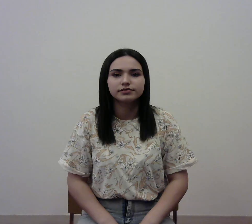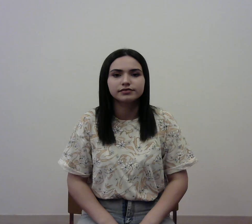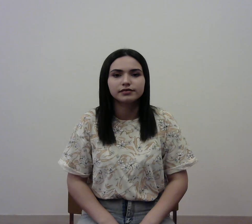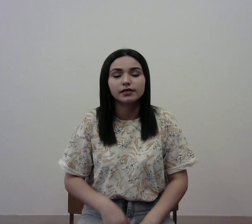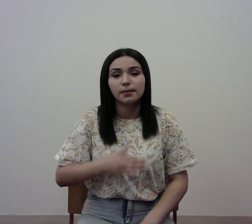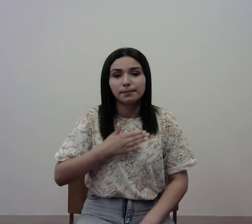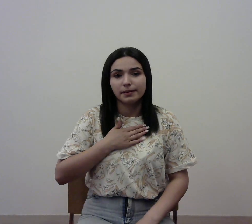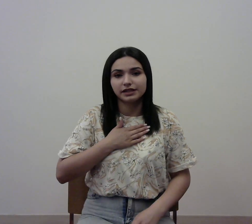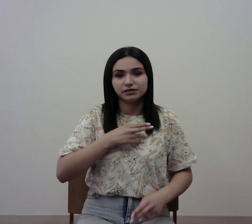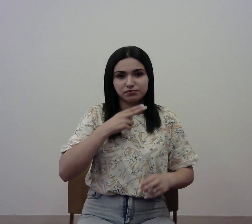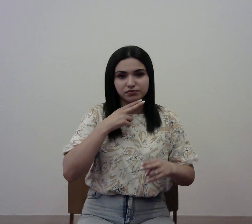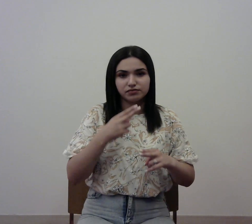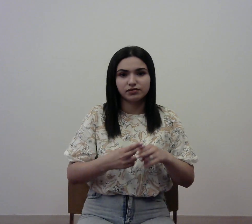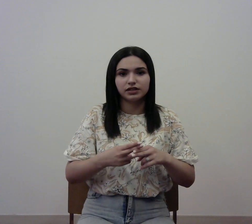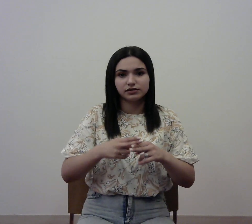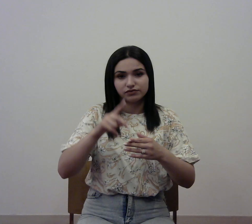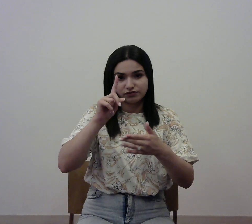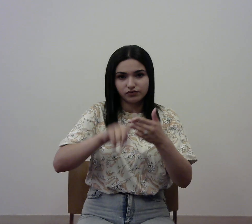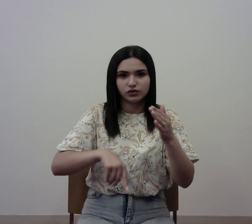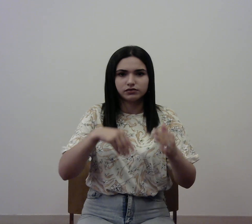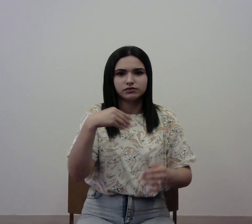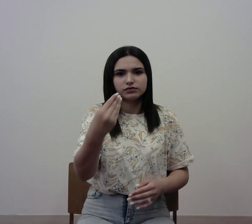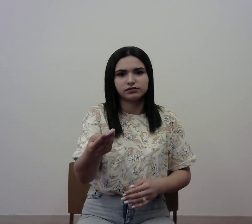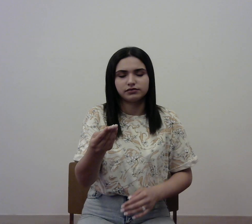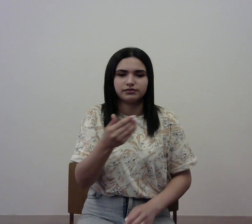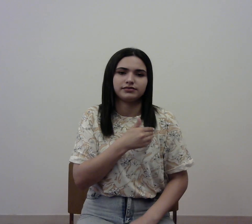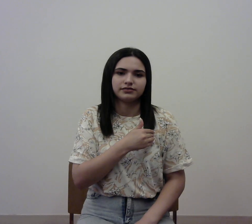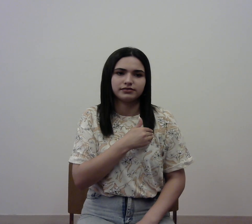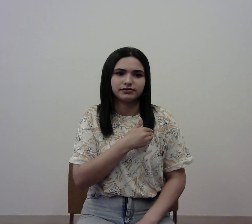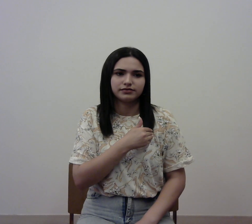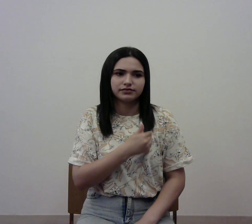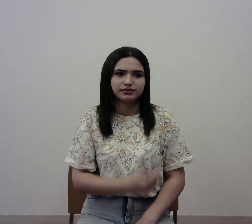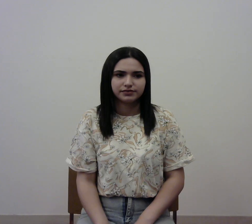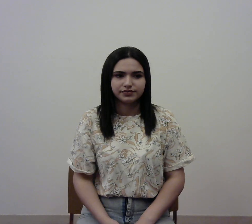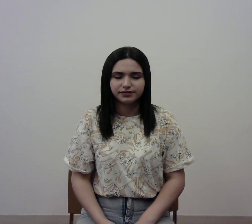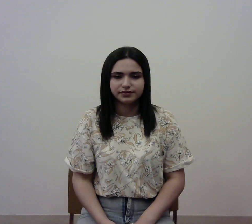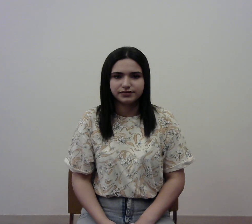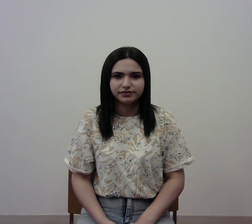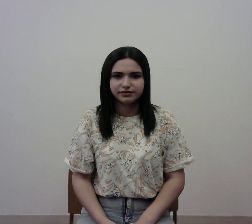Mən bacıma etibarnamə vermək istəyirəm